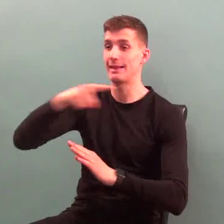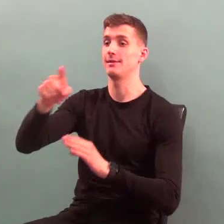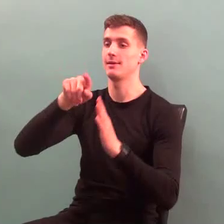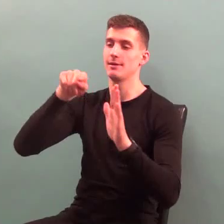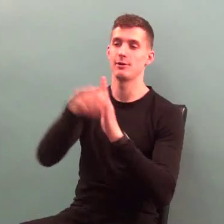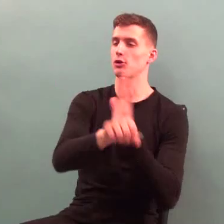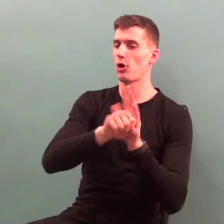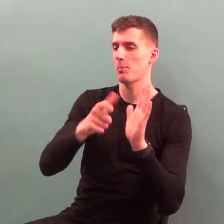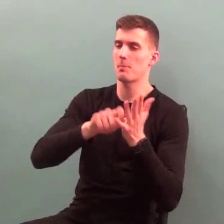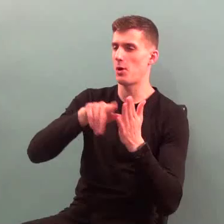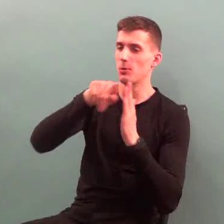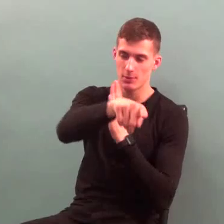Ucieka do pokoju.